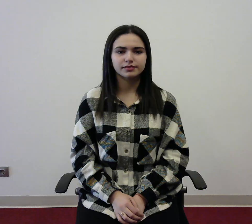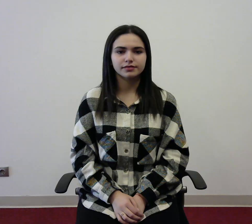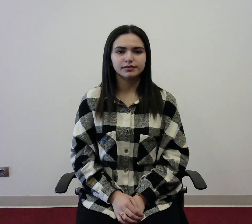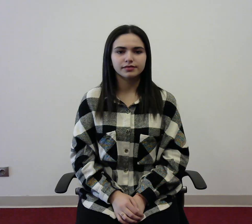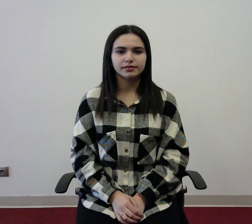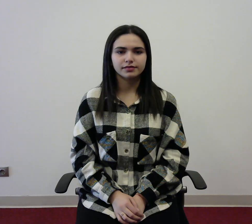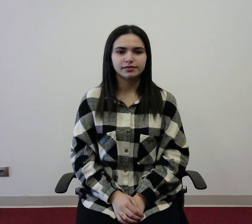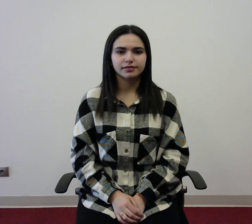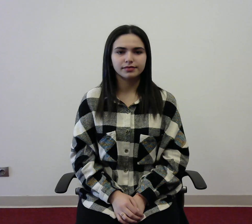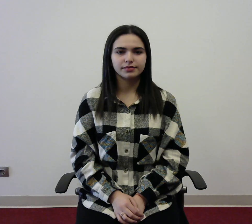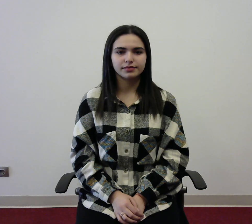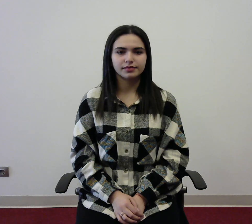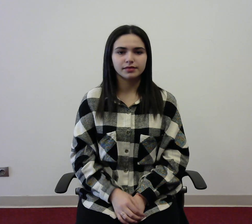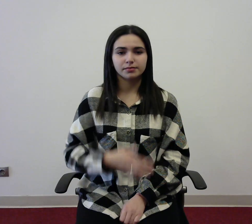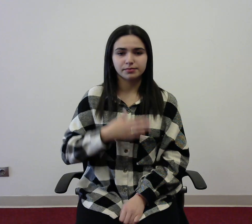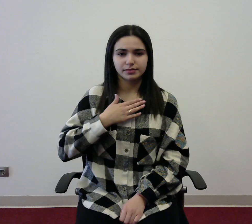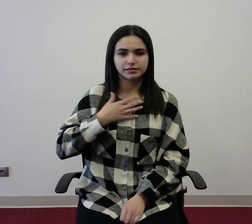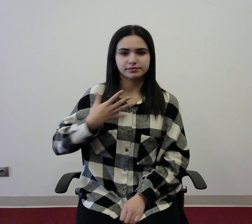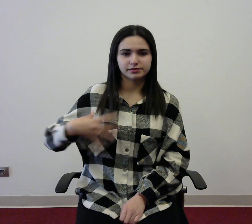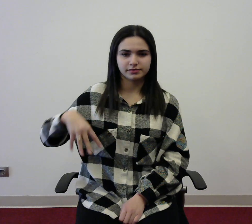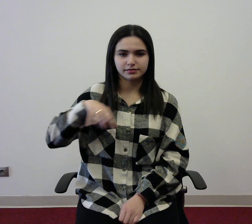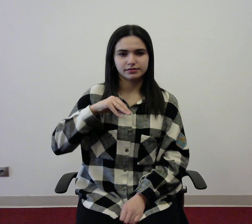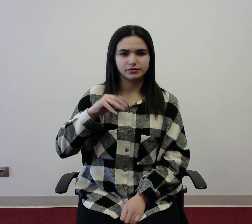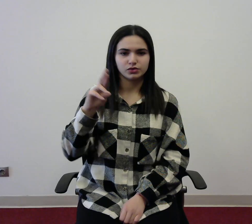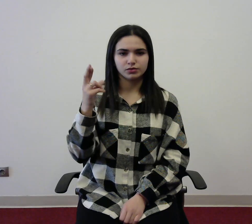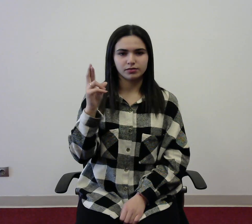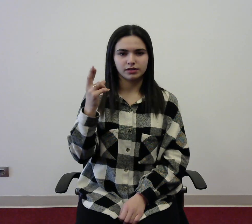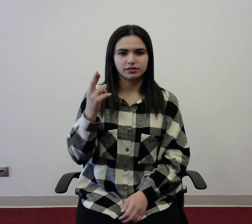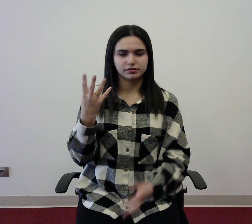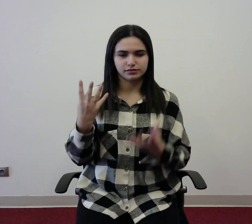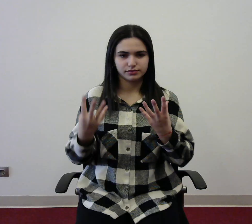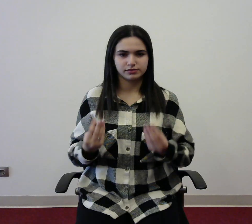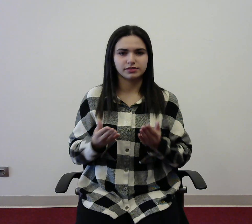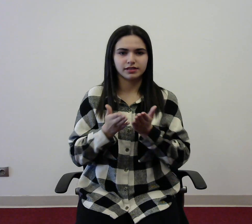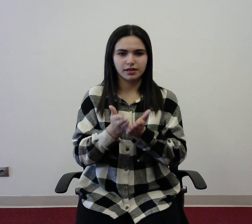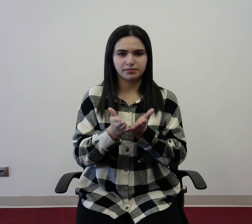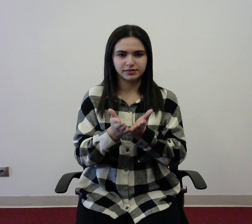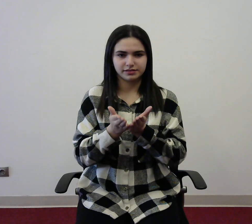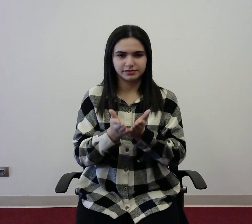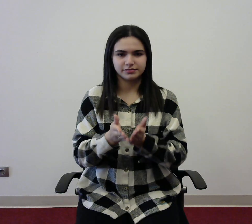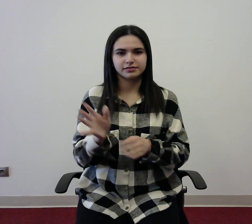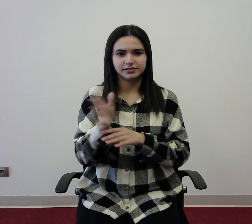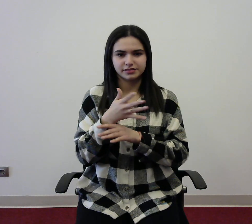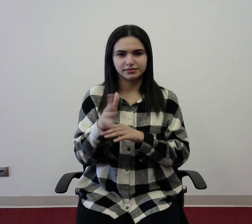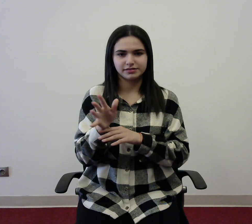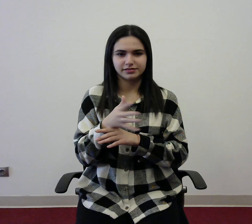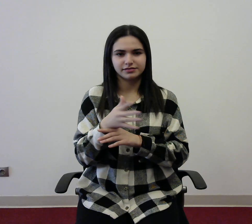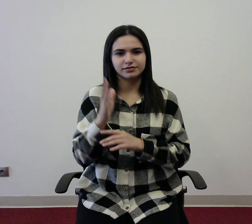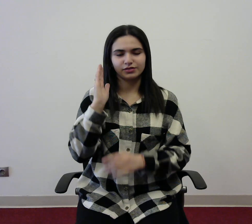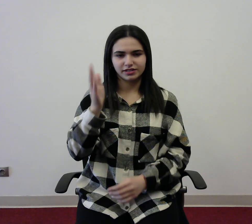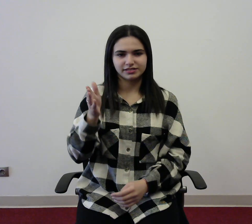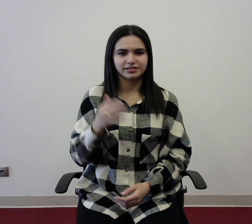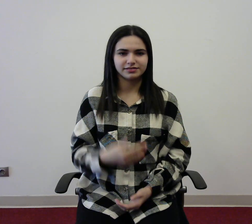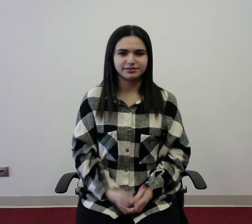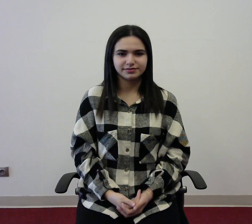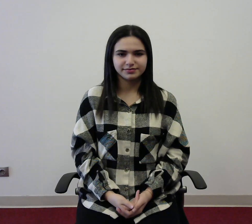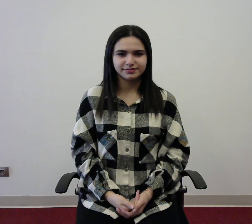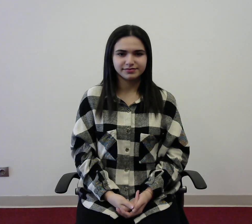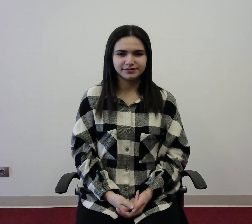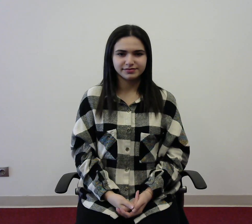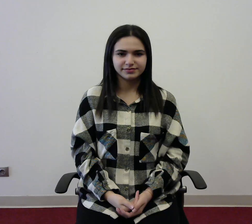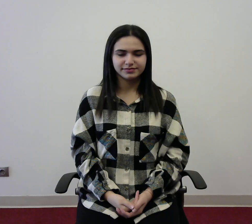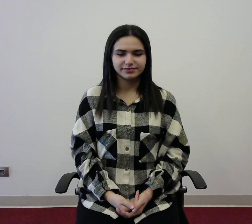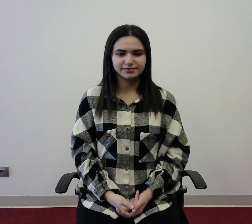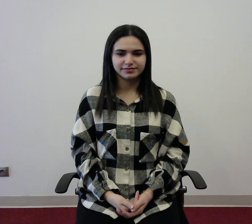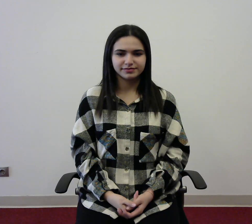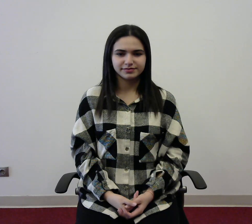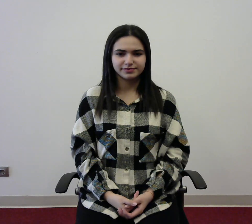Biz cümə günü gəmi gəzintisində olacağıq